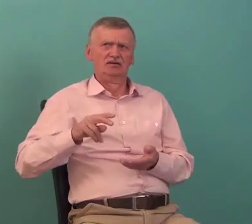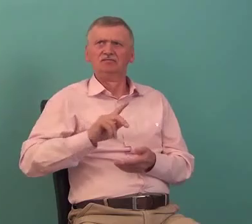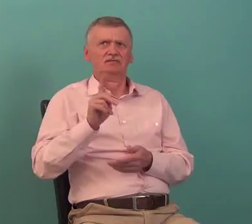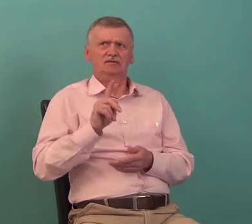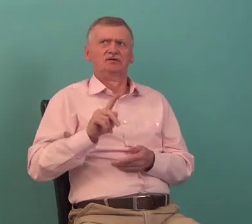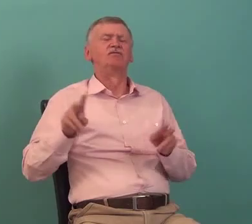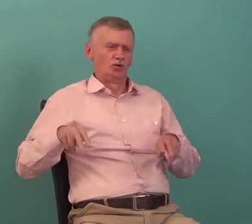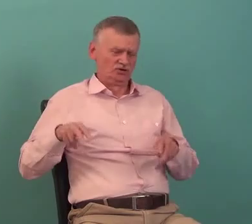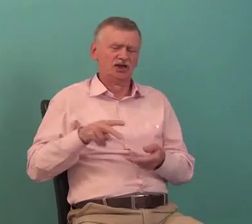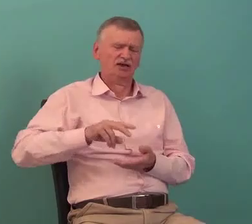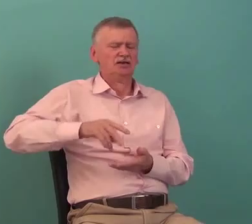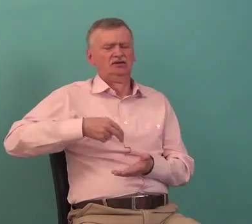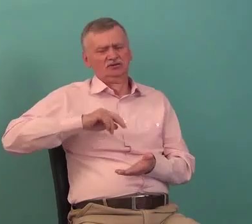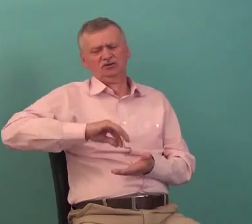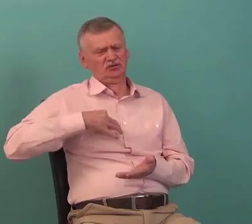Wnuczka tańczy.